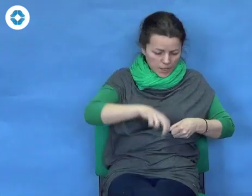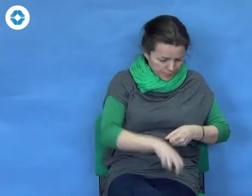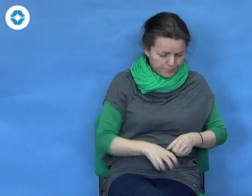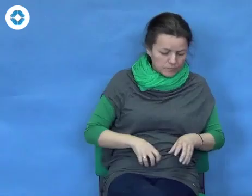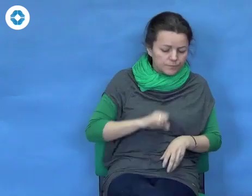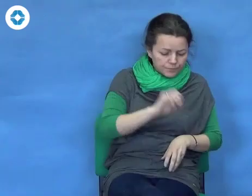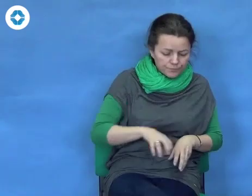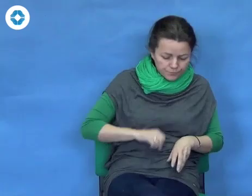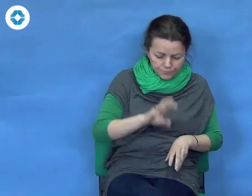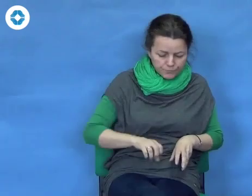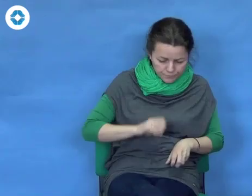Wrzucał gruszki do kosza.